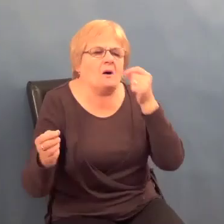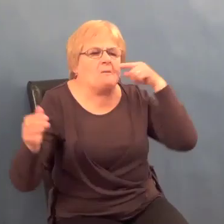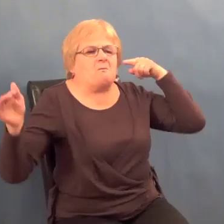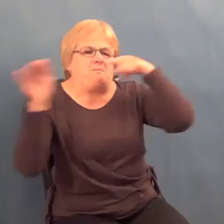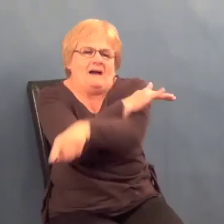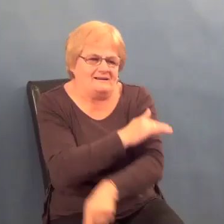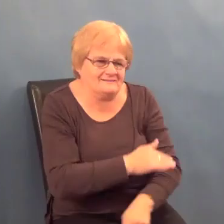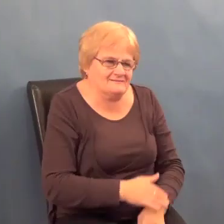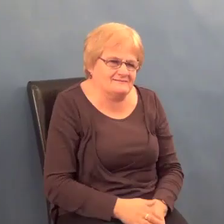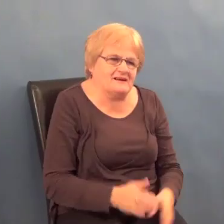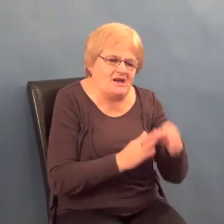Kot ucieka.